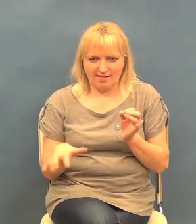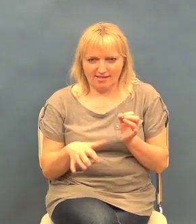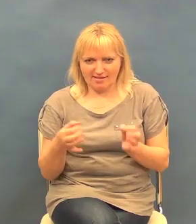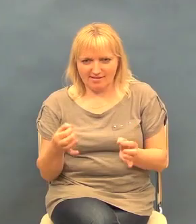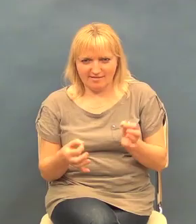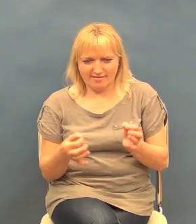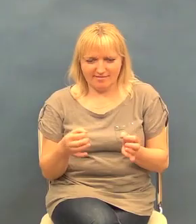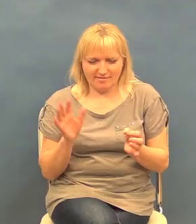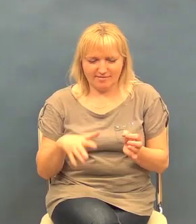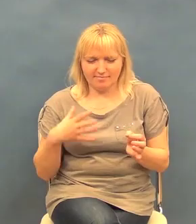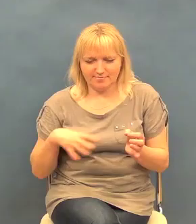Zastanawia się, dobra, co go to obchodzi.